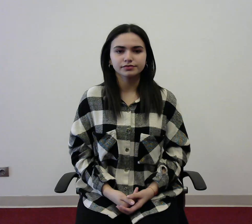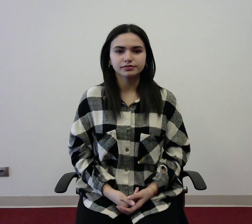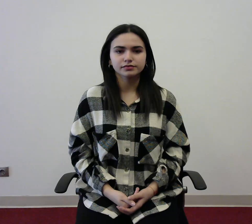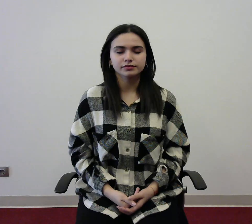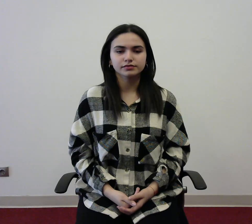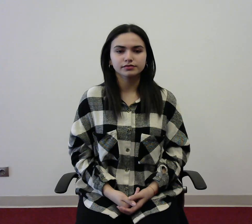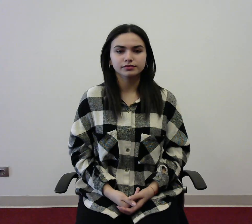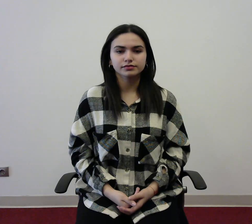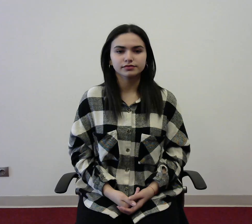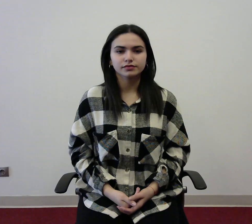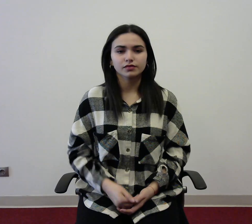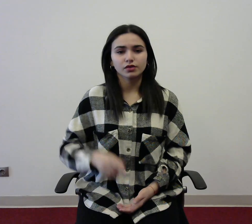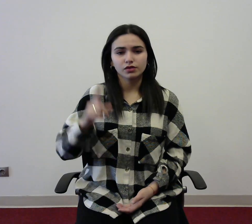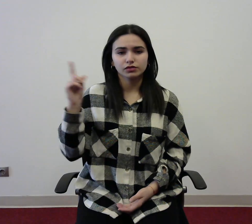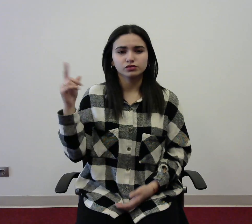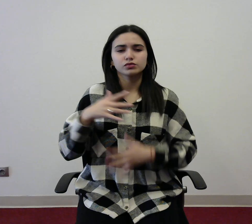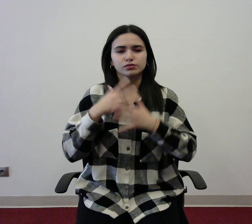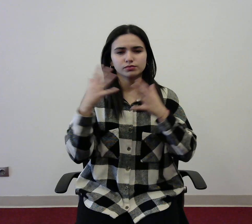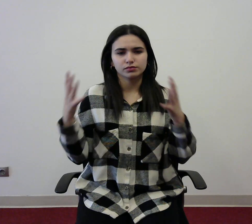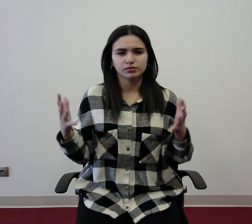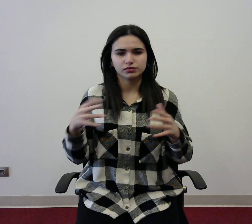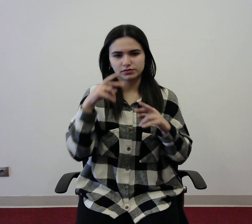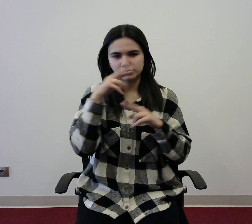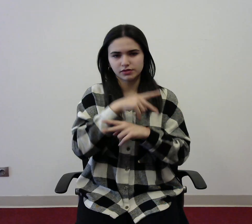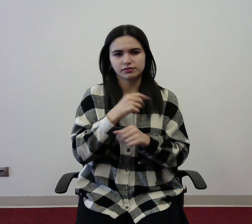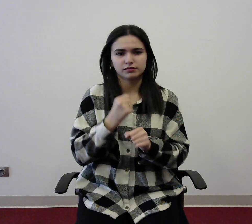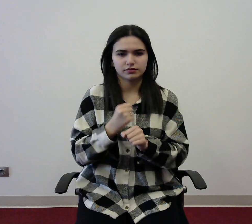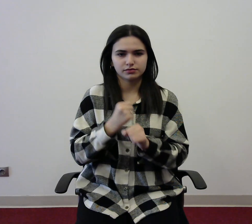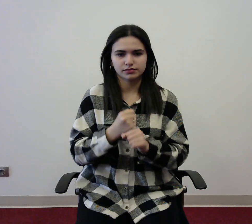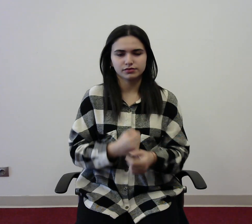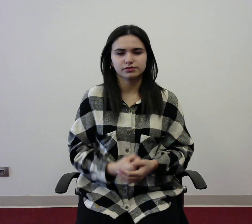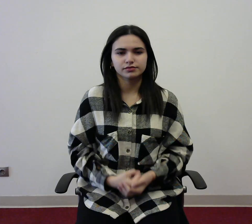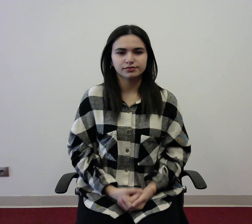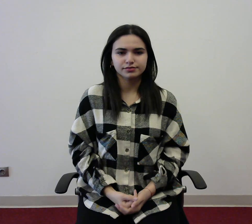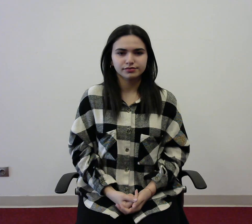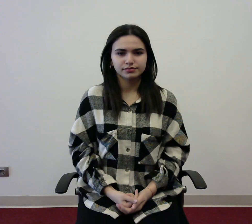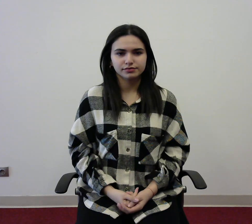O böyük səhv edib